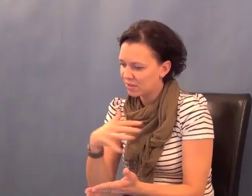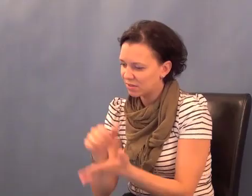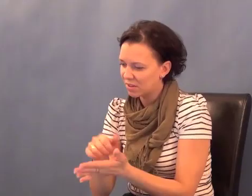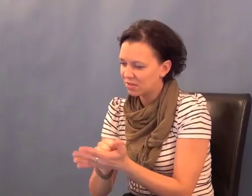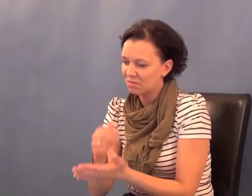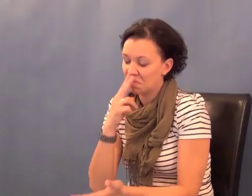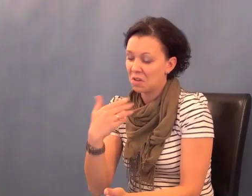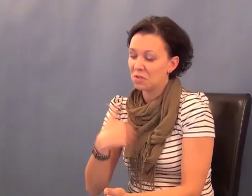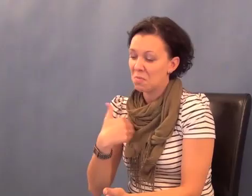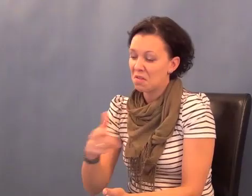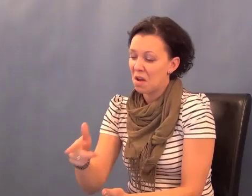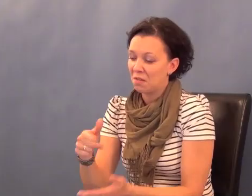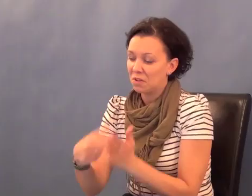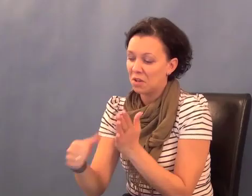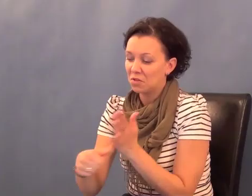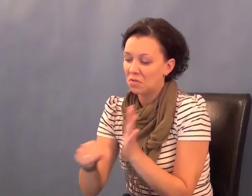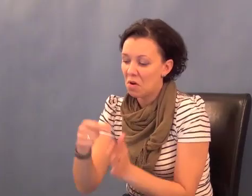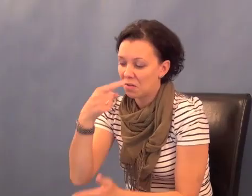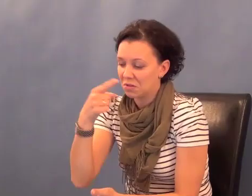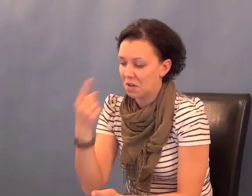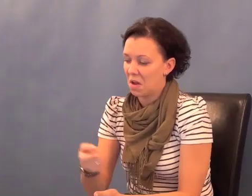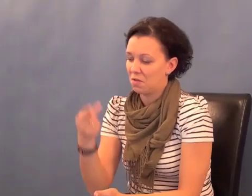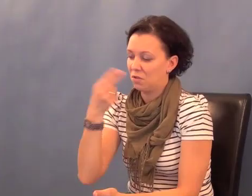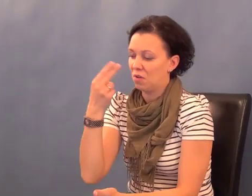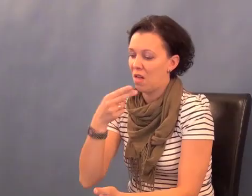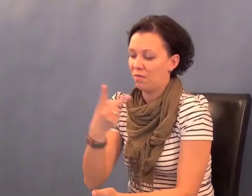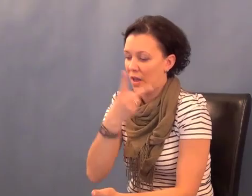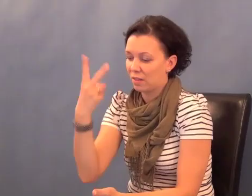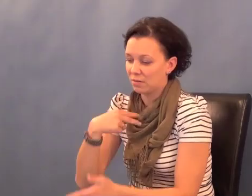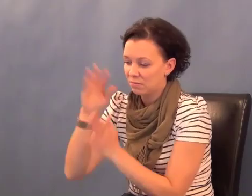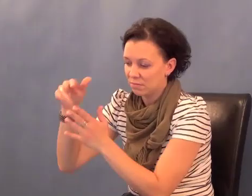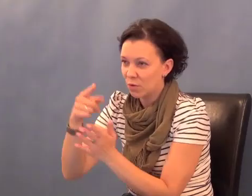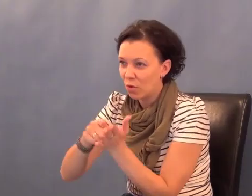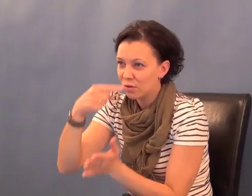Widzisz, w sobotę... jest wycieczka do Olsztyna, niedziela, przez dwa dni tam przebywam, do Olsztyna wycieczka.